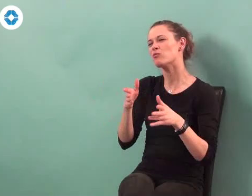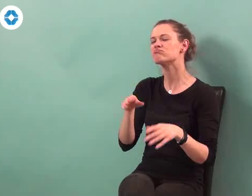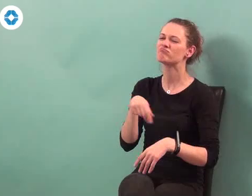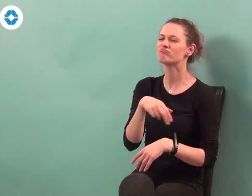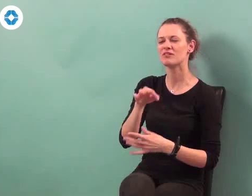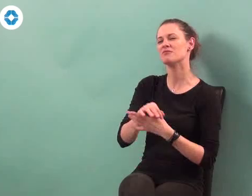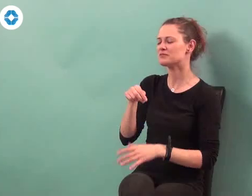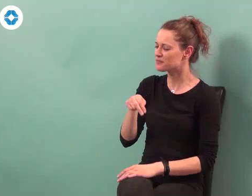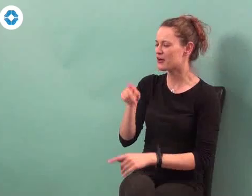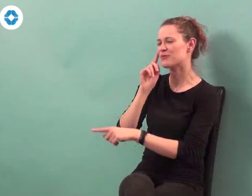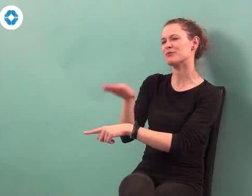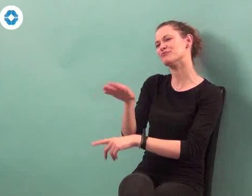Idzie i zauważa małego chłopca, mówi do niego.